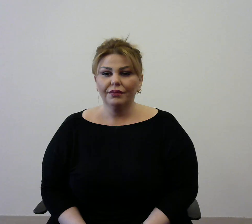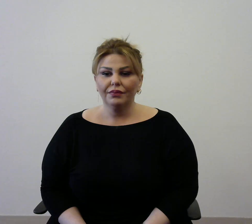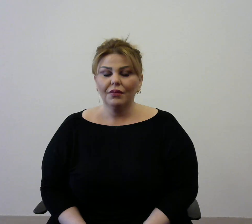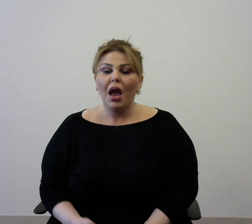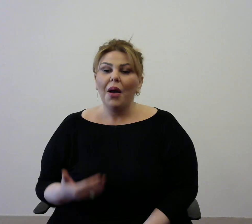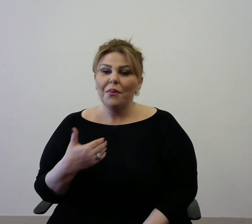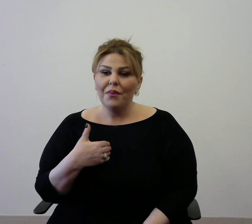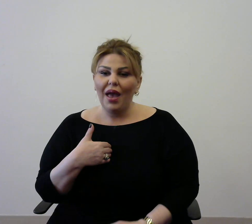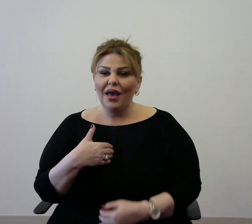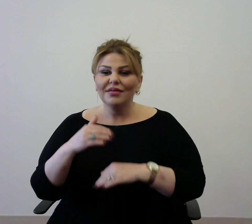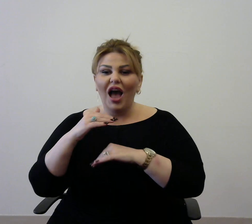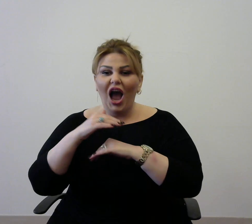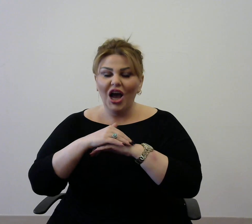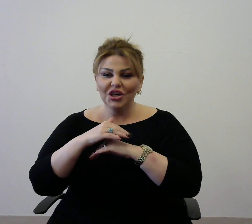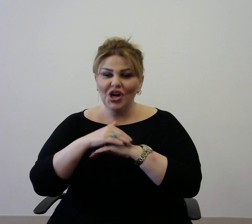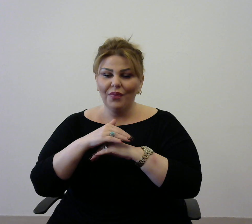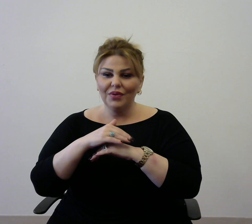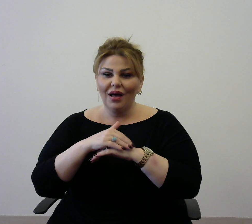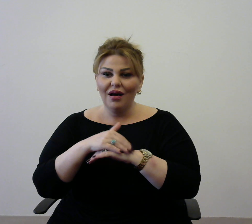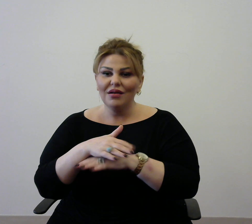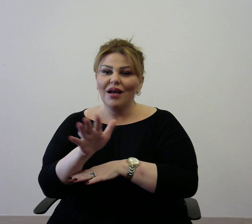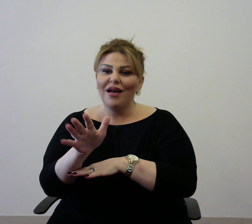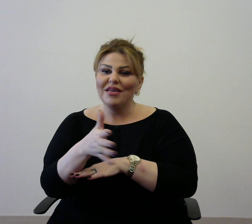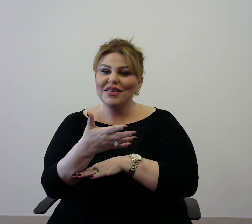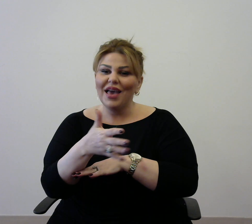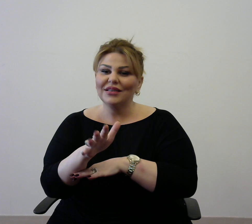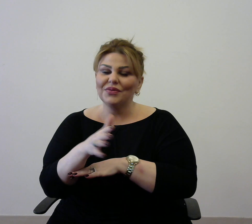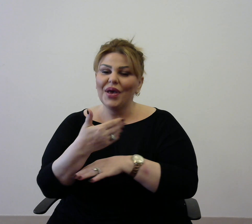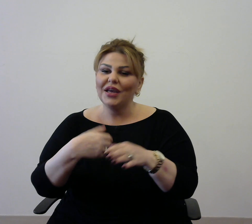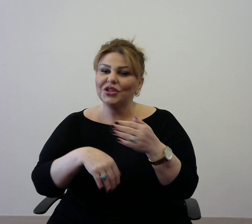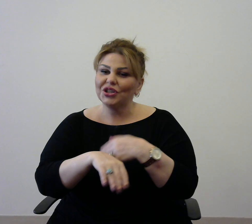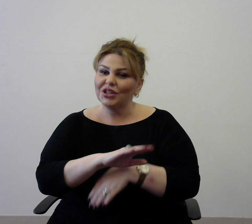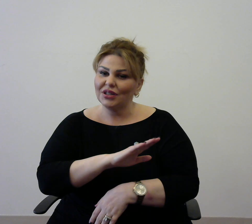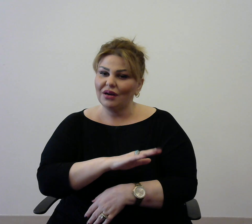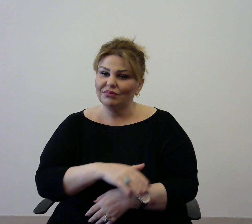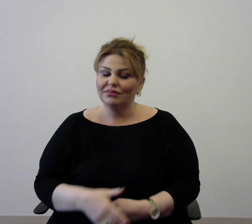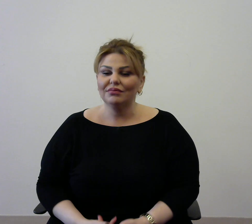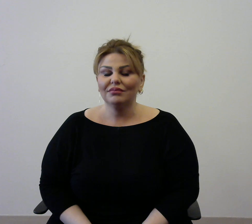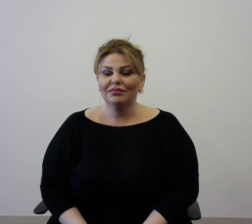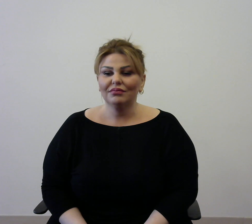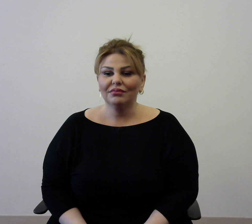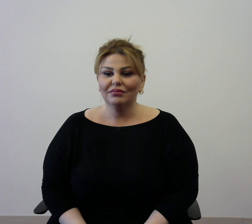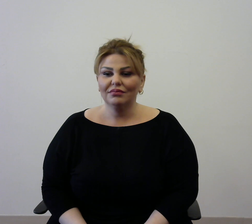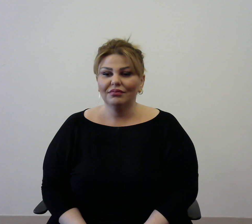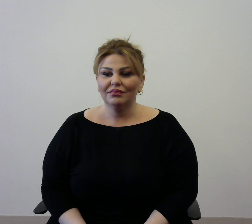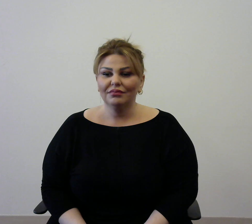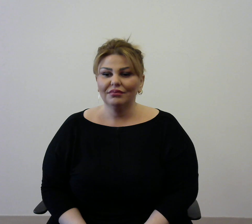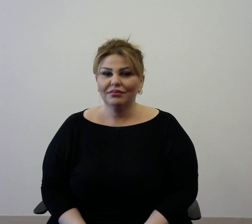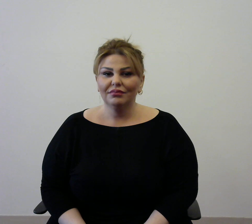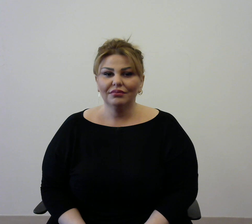Mən axşamlar gəzməyə çıxıram